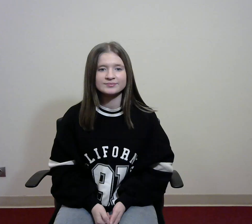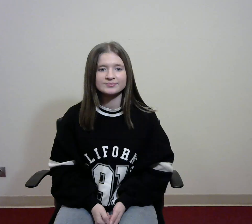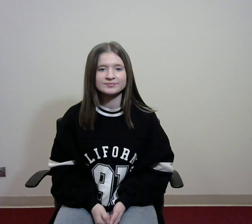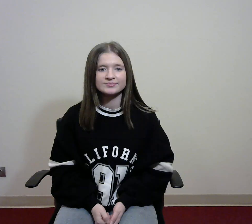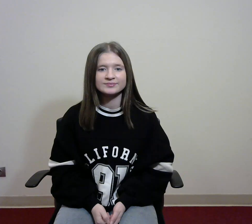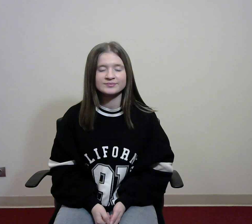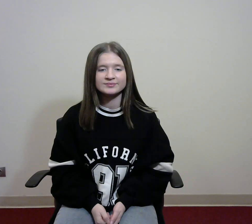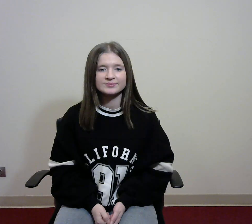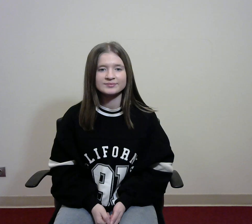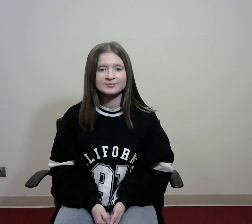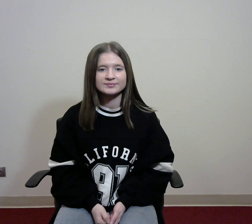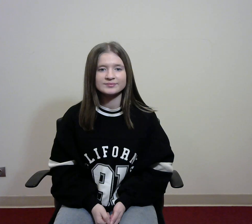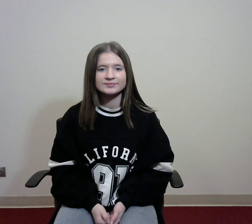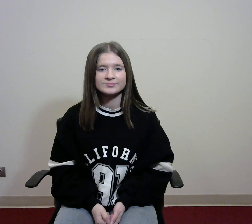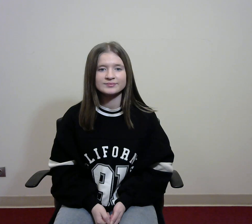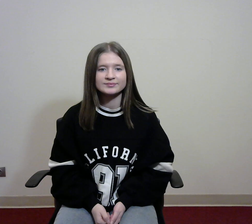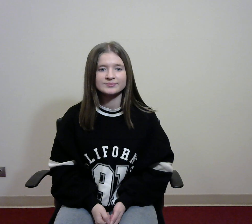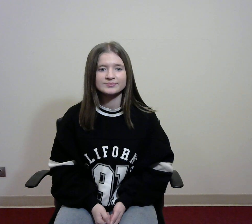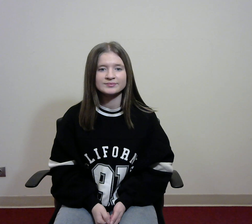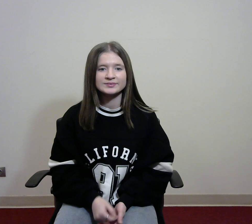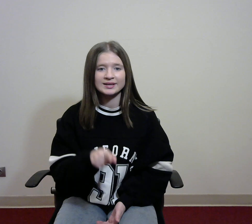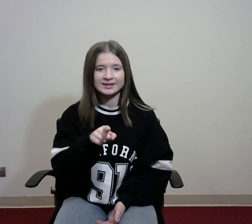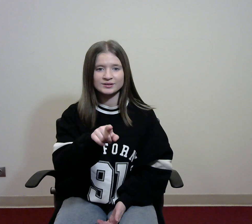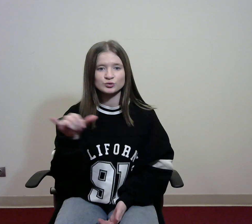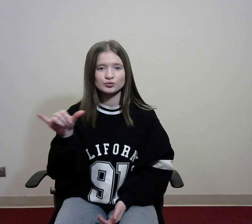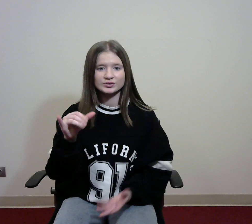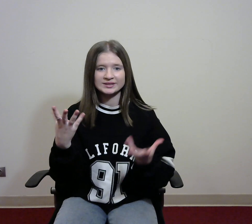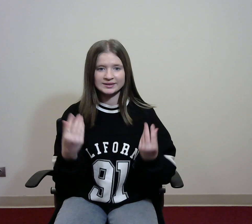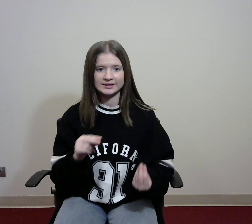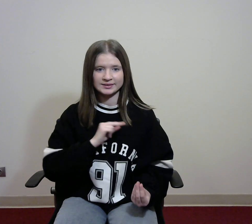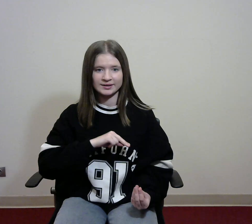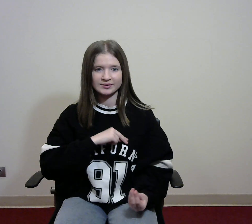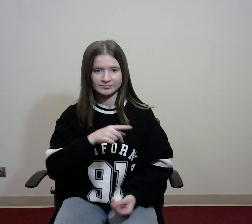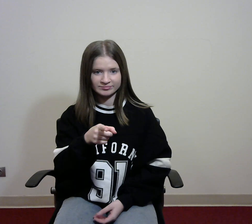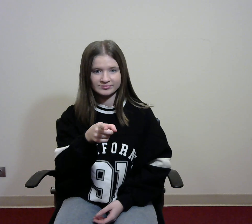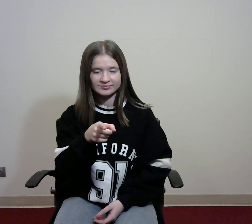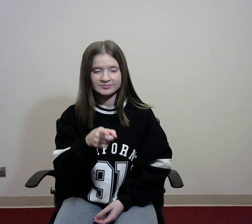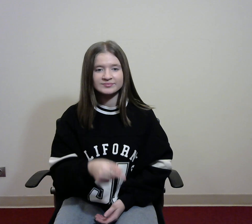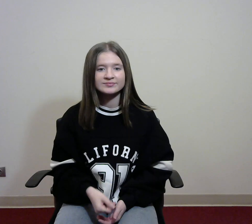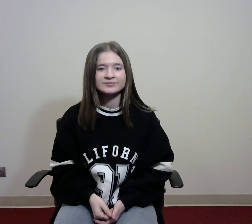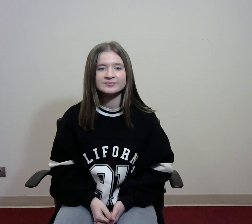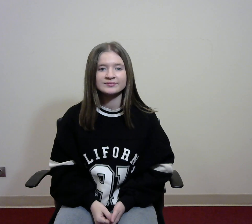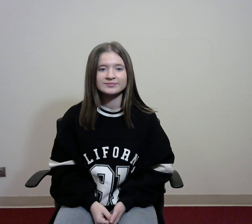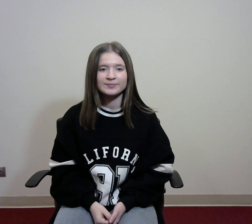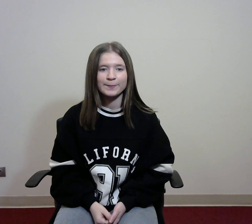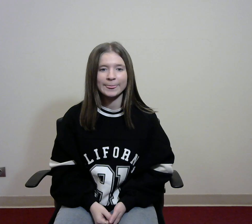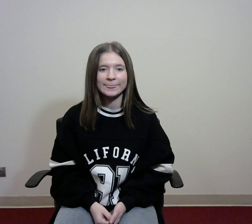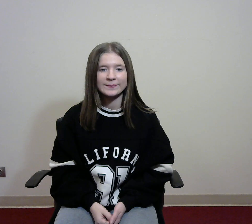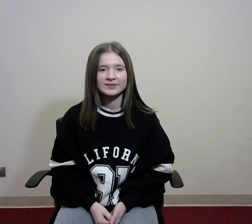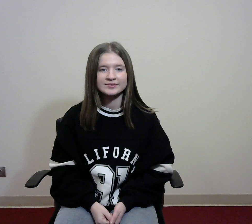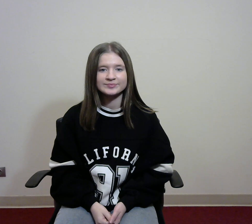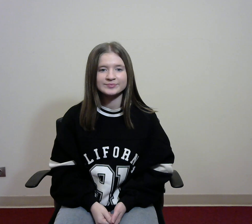Sən şənbə günü işləyirsən?